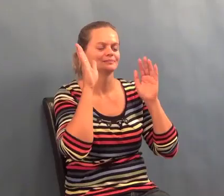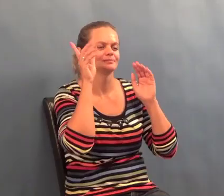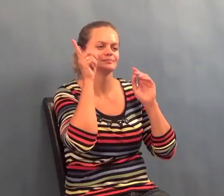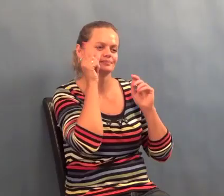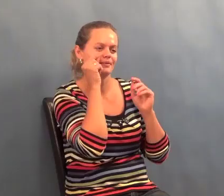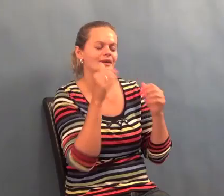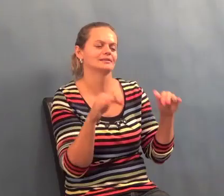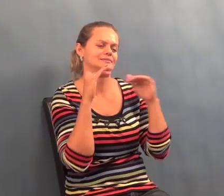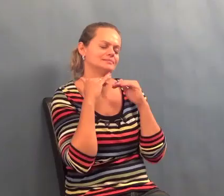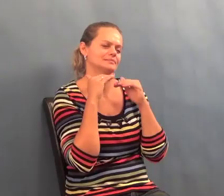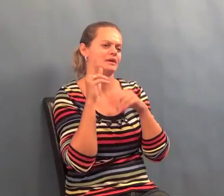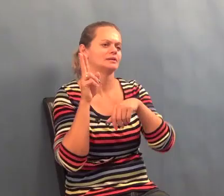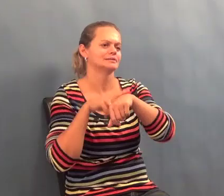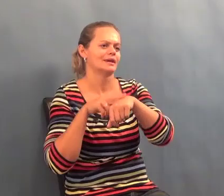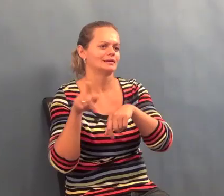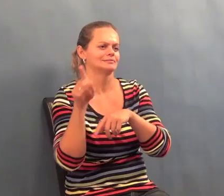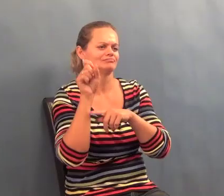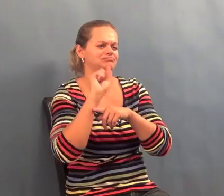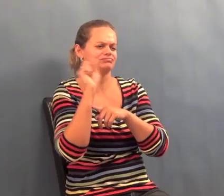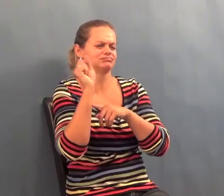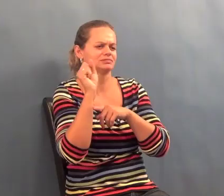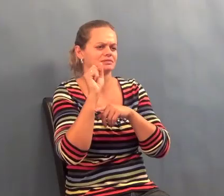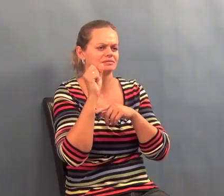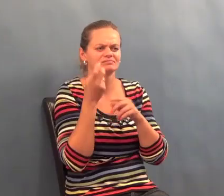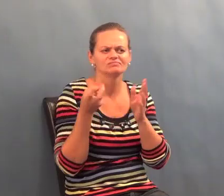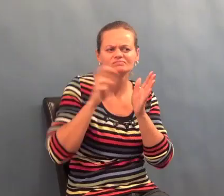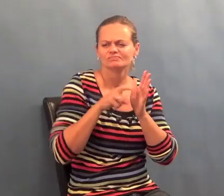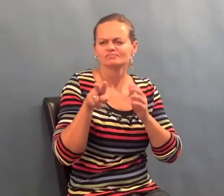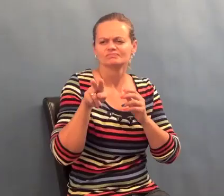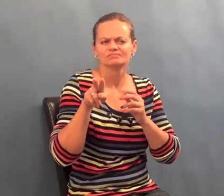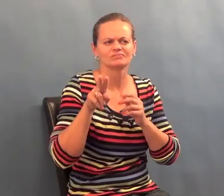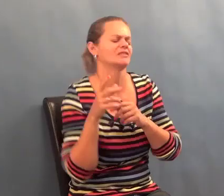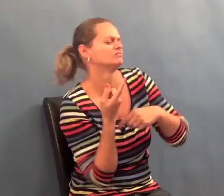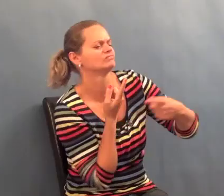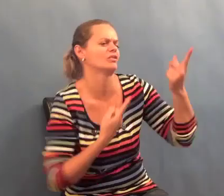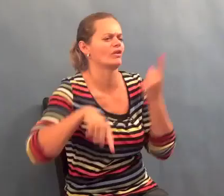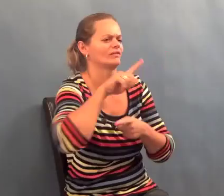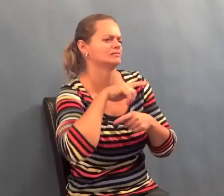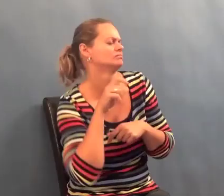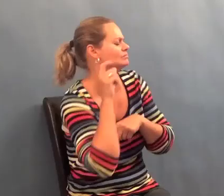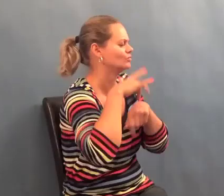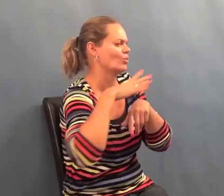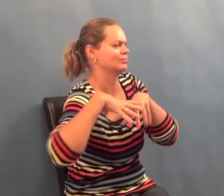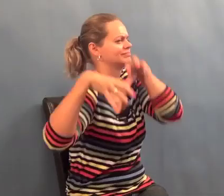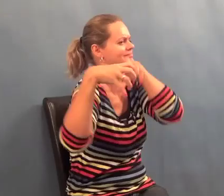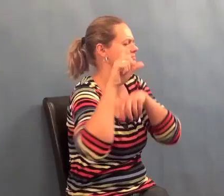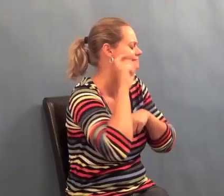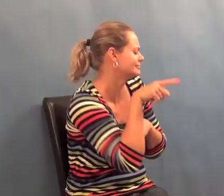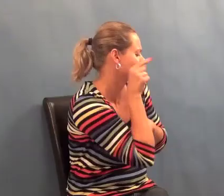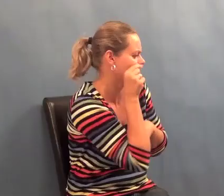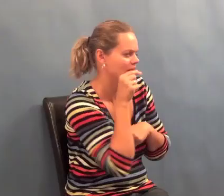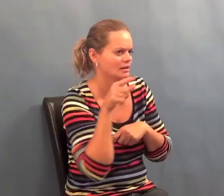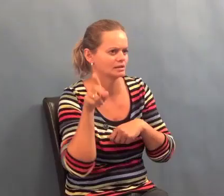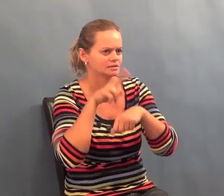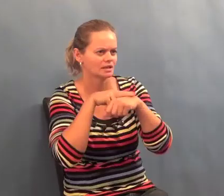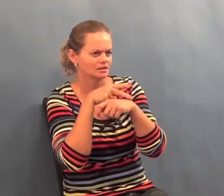Miś śpi, przykryty jest kołdrą. Dzwoni budzik. Miś zerka na niego, odwraca się plecami, nie reaguje, śpi dalej.